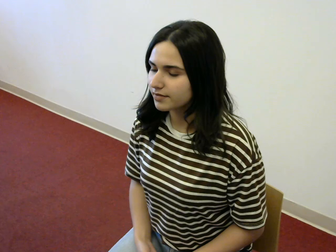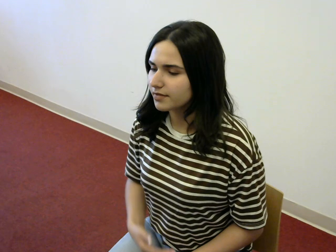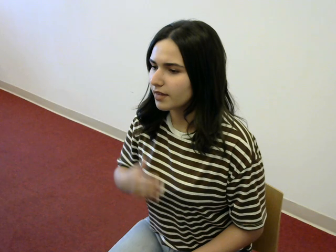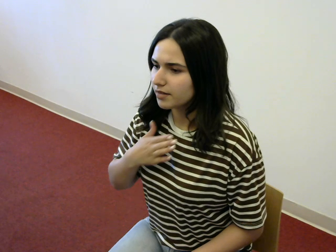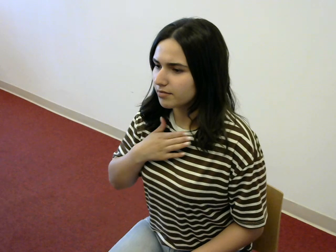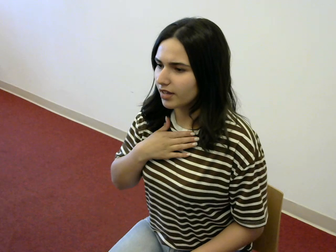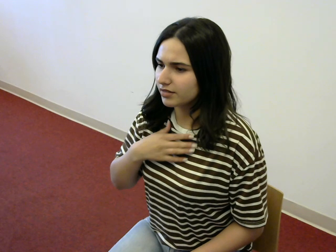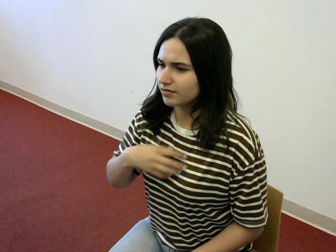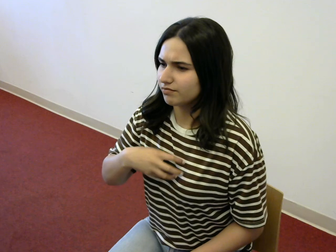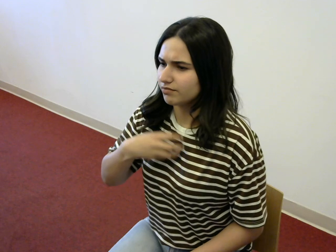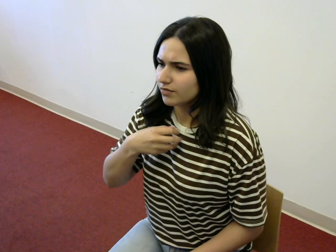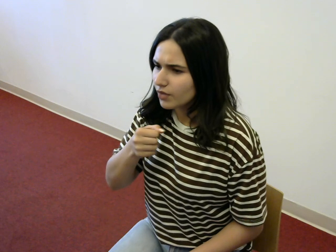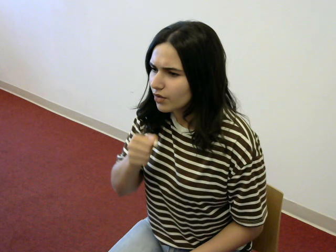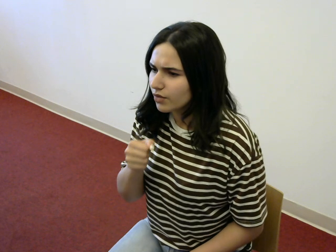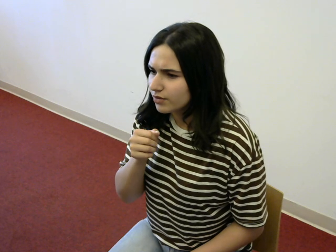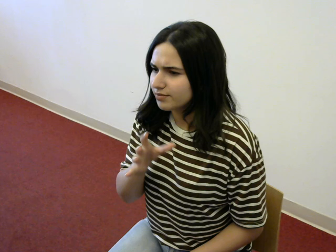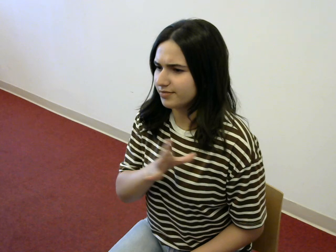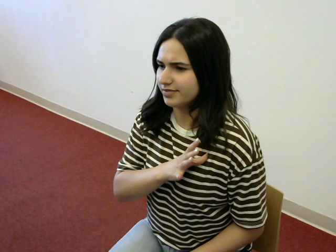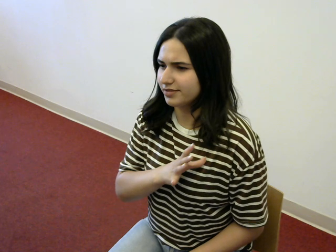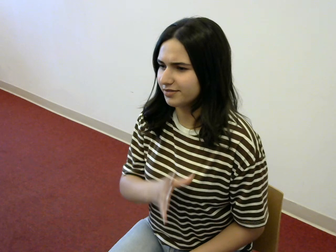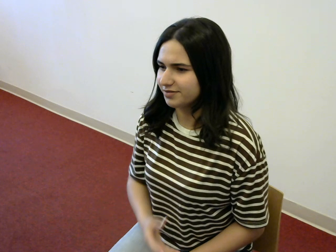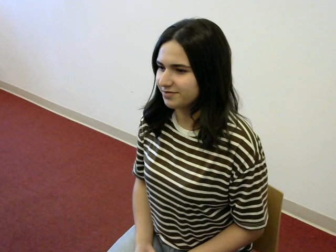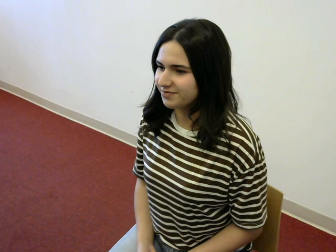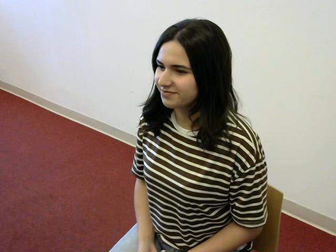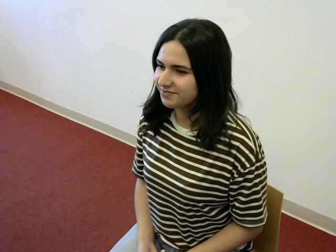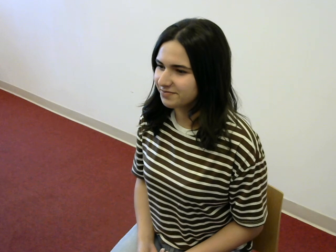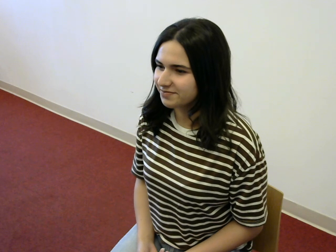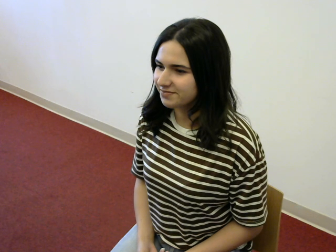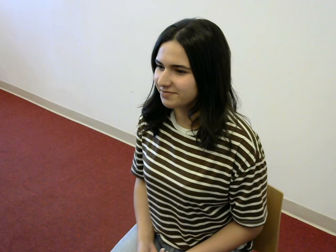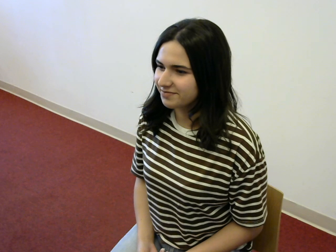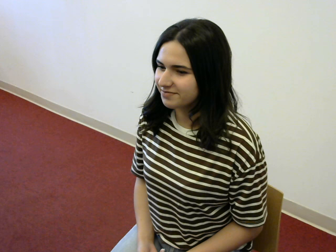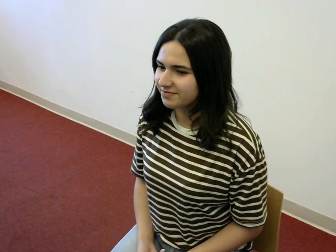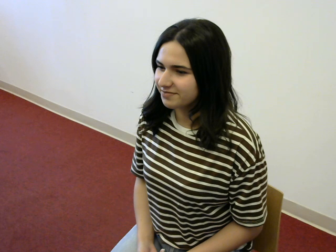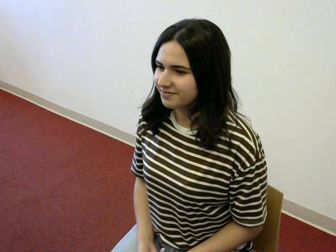Mən zökəm olmuşam